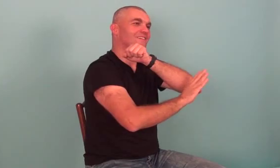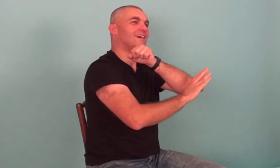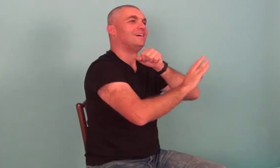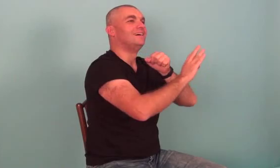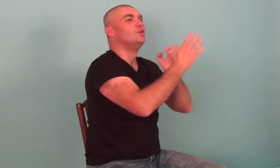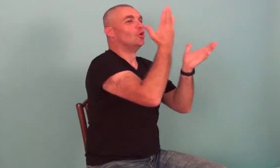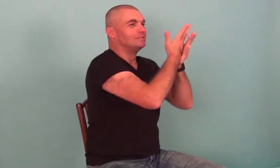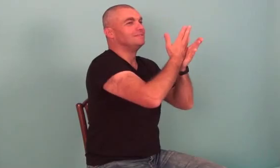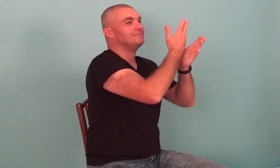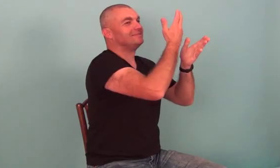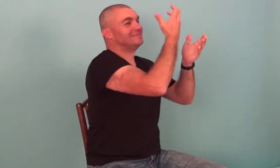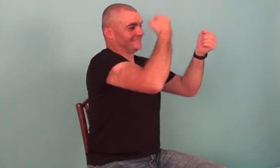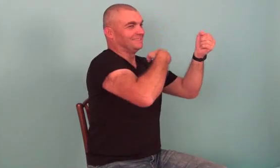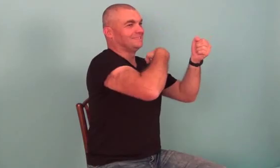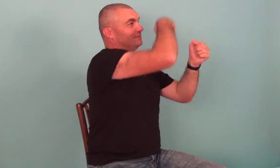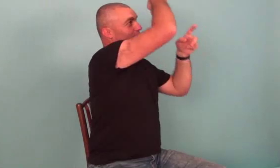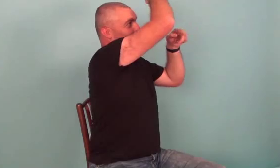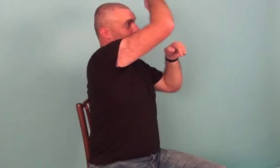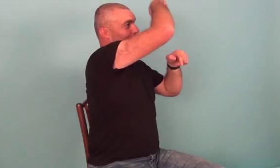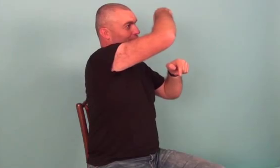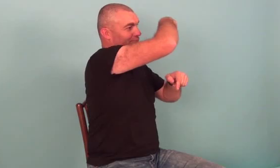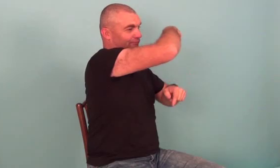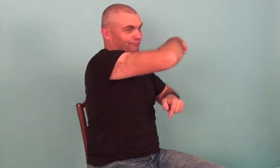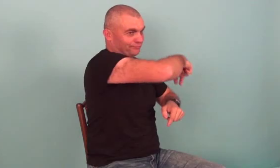On już schodzi na dół.